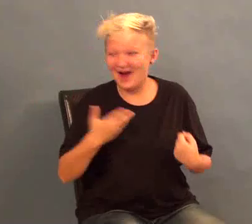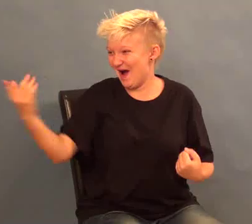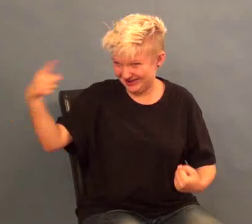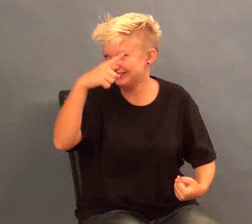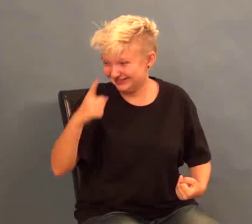Pani pyta go, czy zajmie się tym oknem?